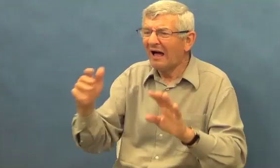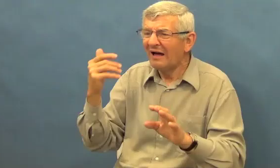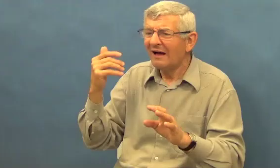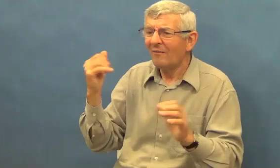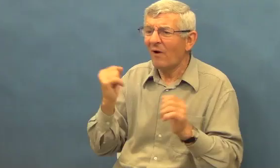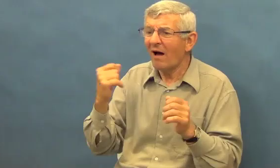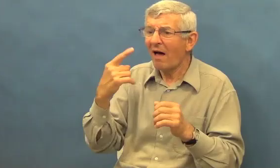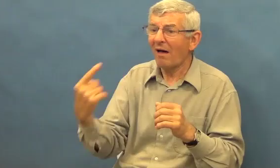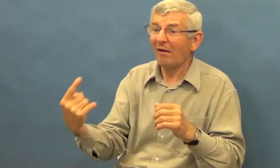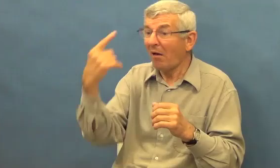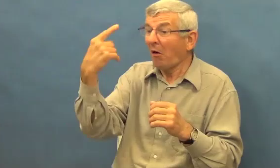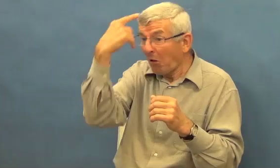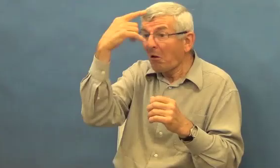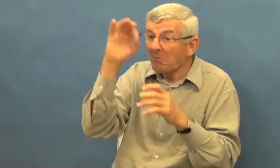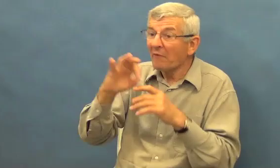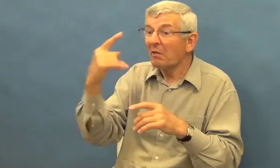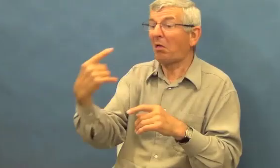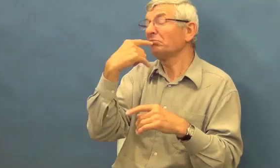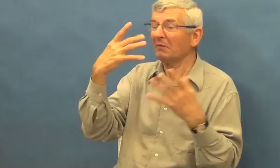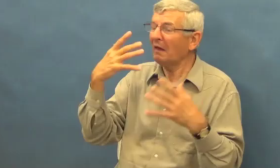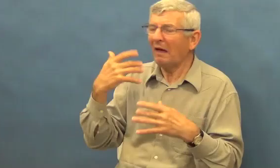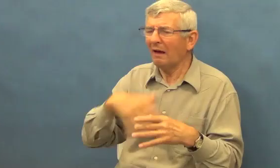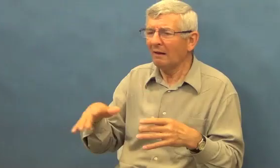Boi się, że trafi w czoło, pewnie trafi w twarz. Nie chce tego.